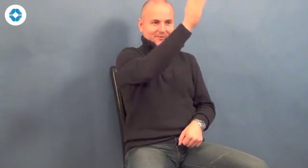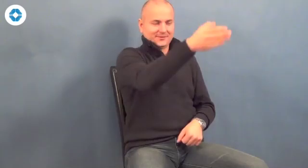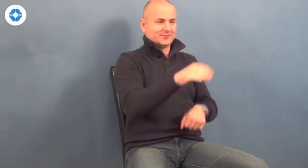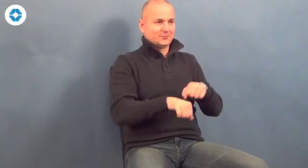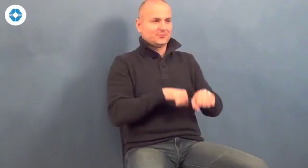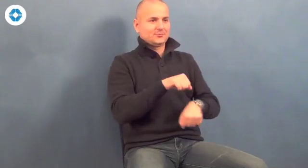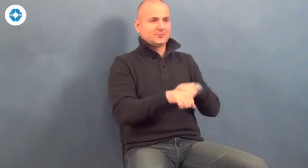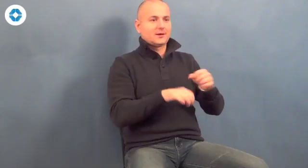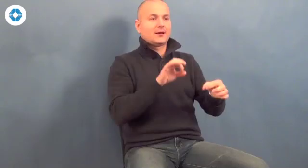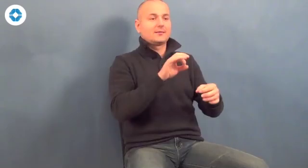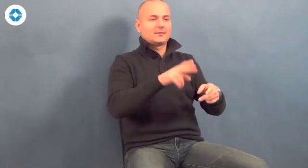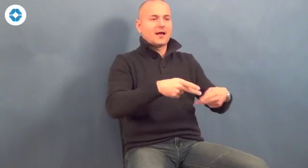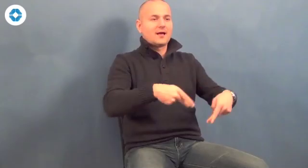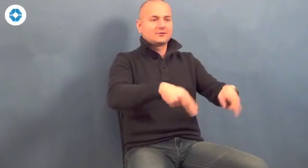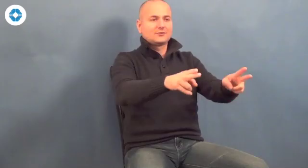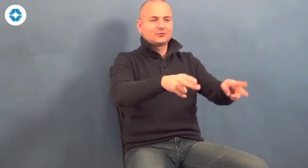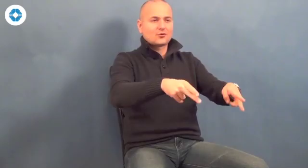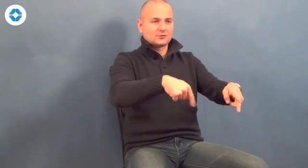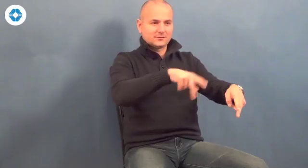Jedzie rowerem po drodze.